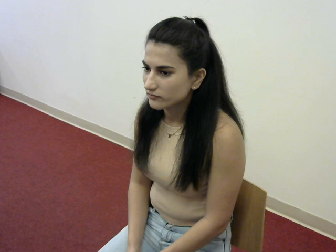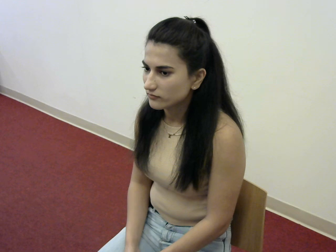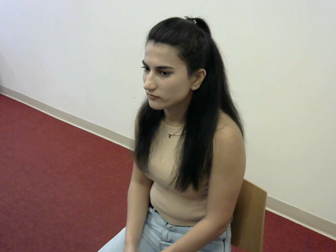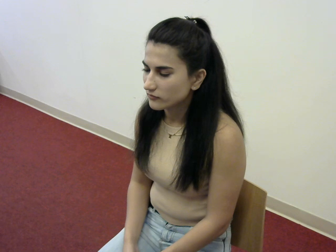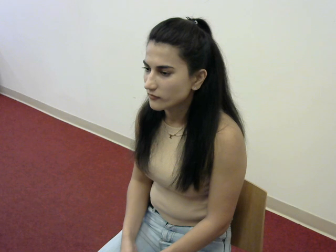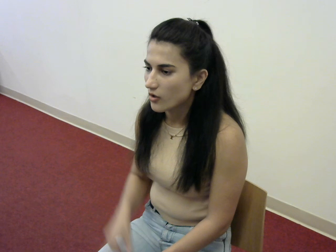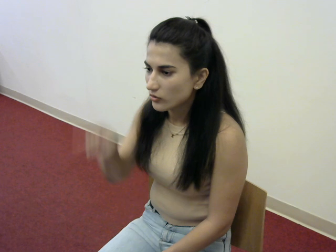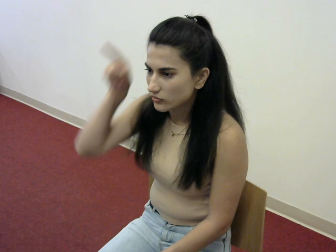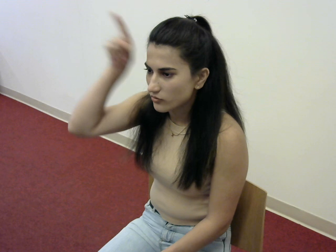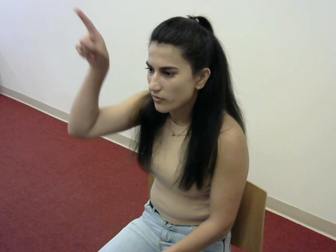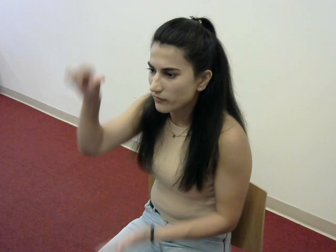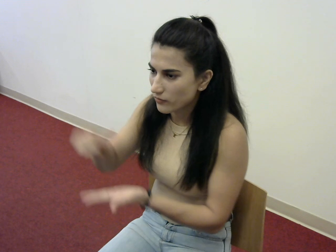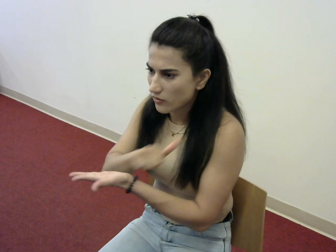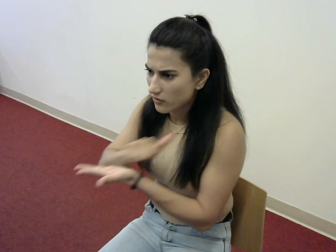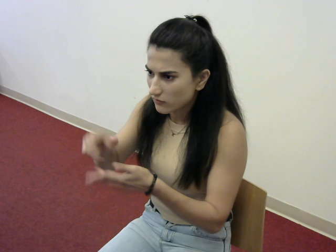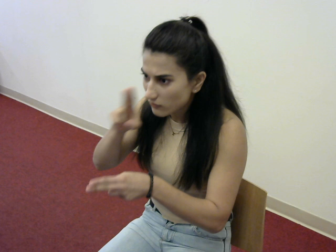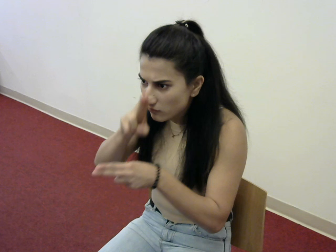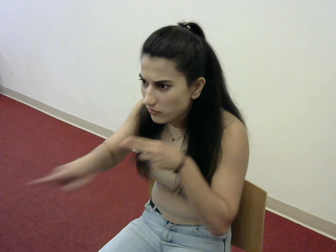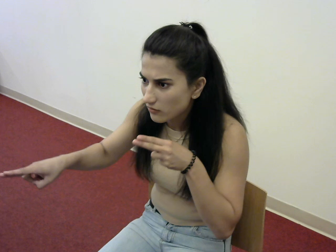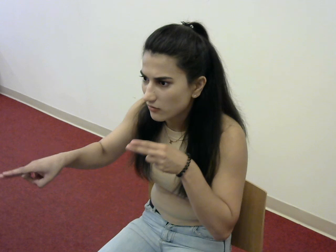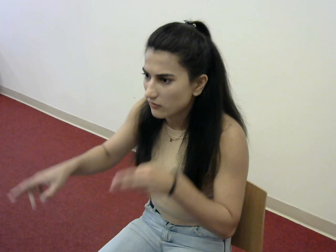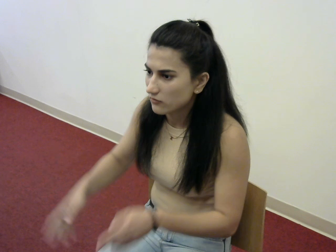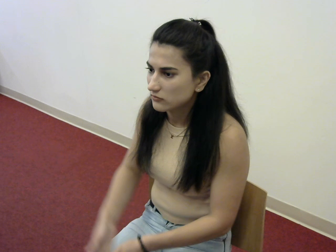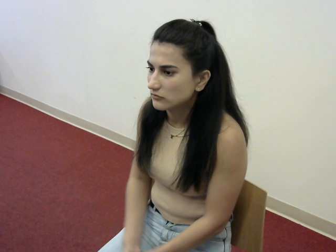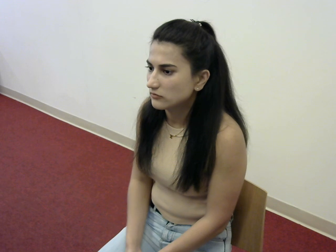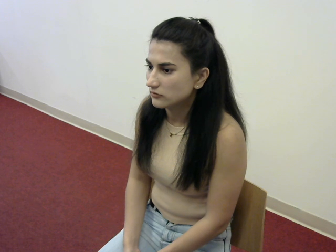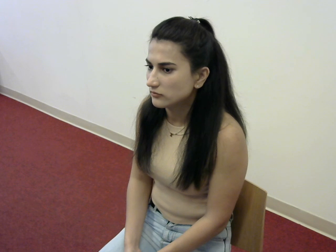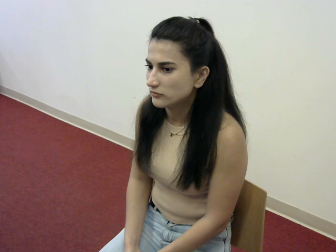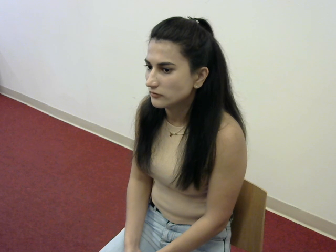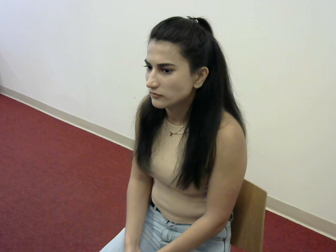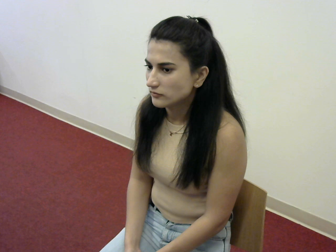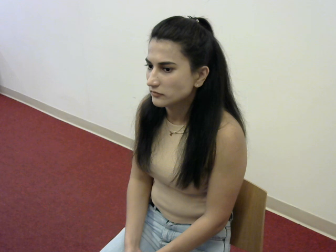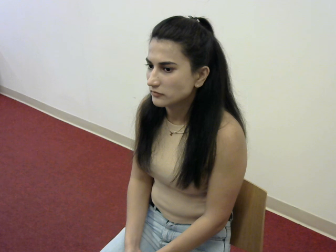O sənədlərini itirib